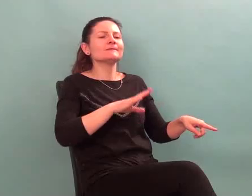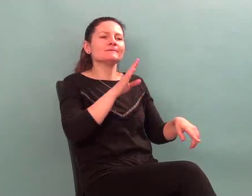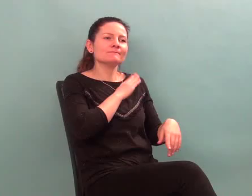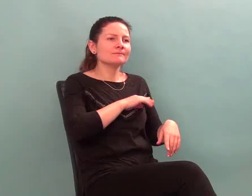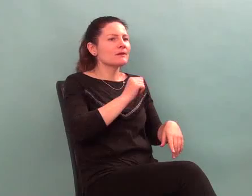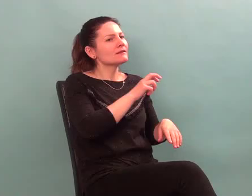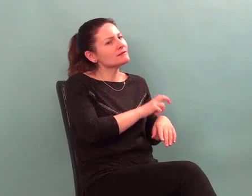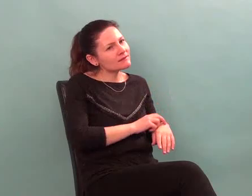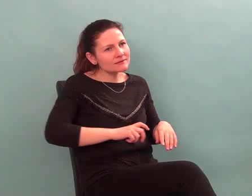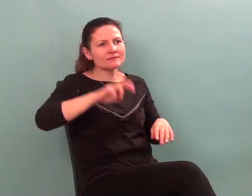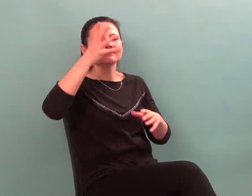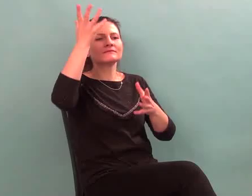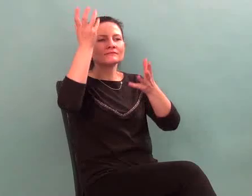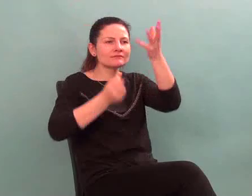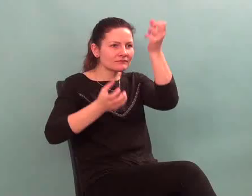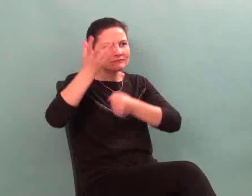Wchodzi na górę i zrywa gruszki.